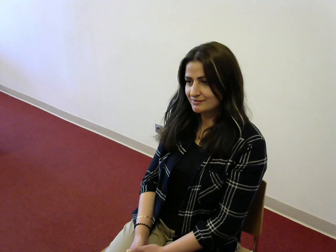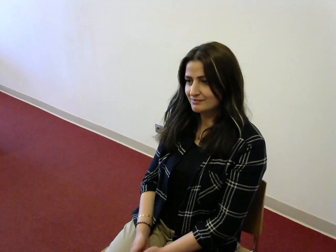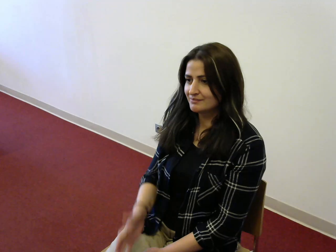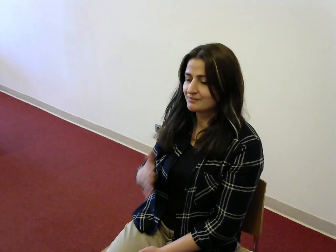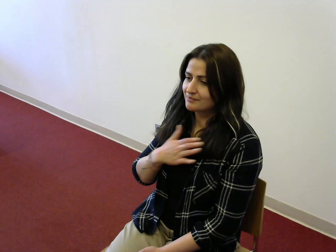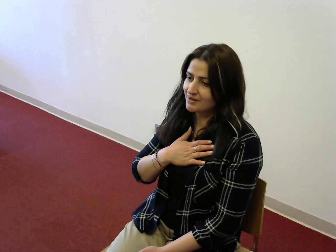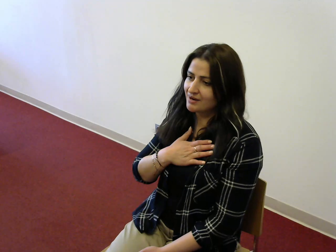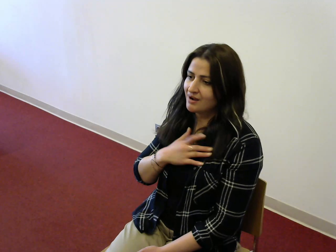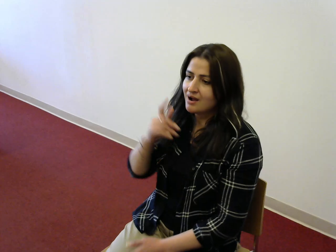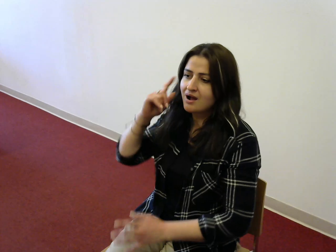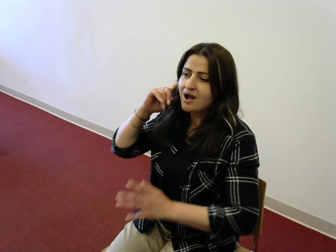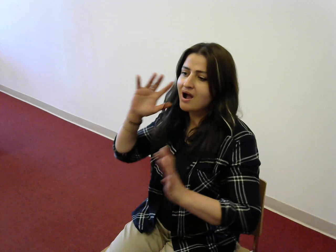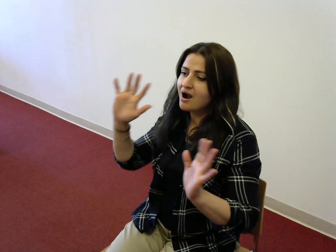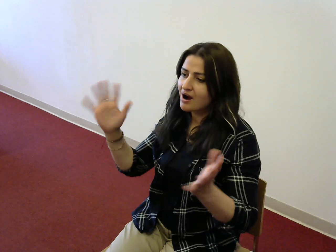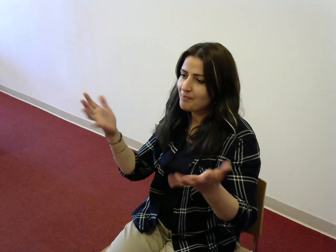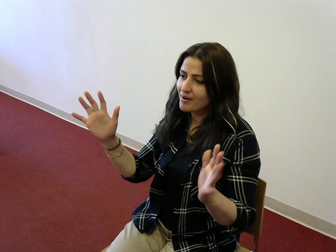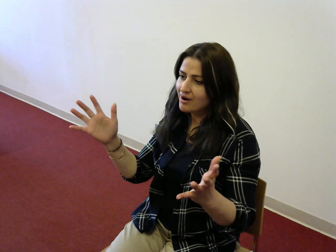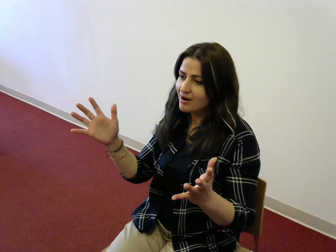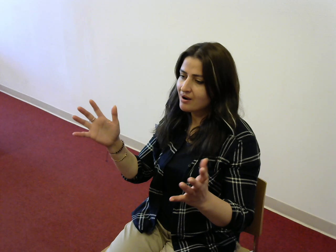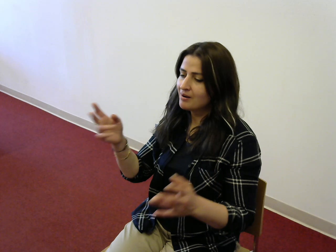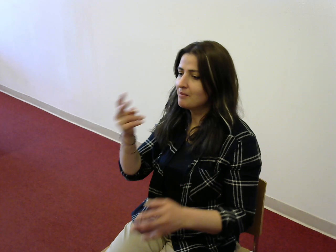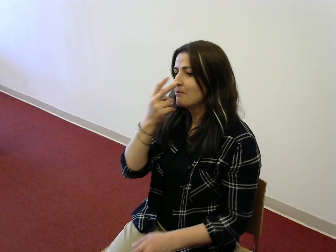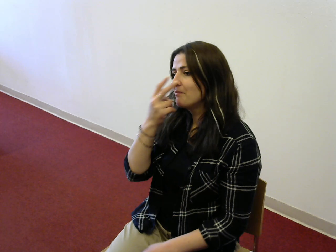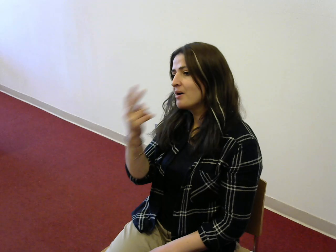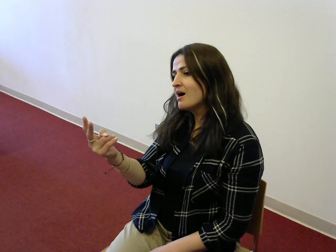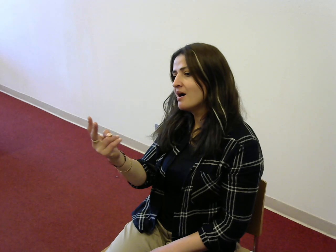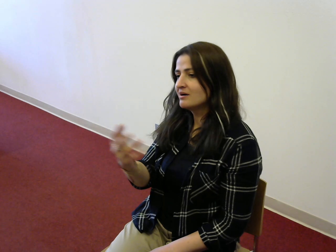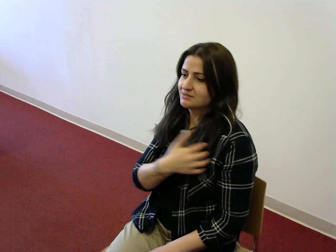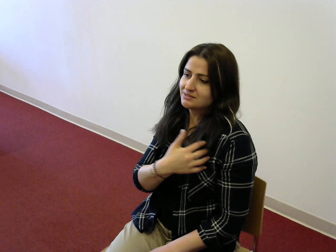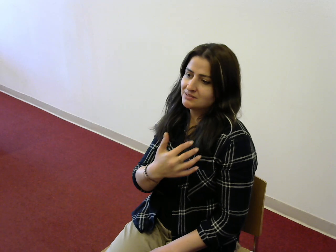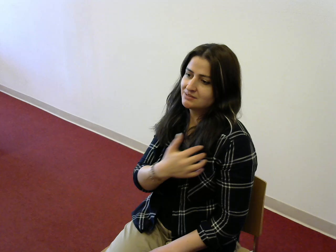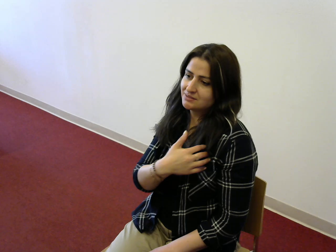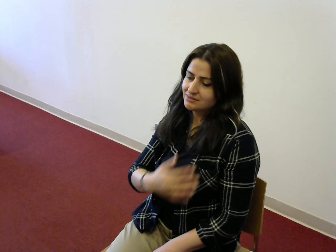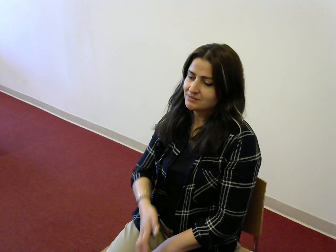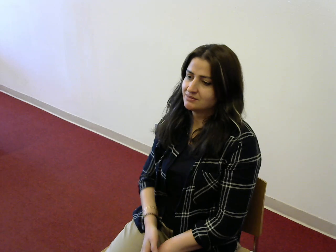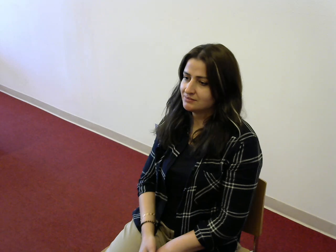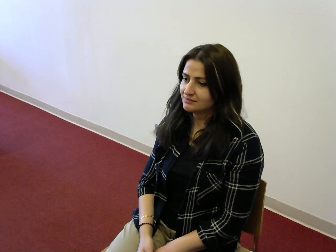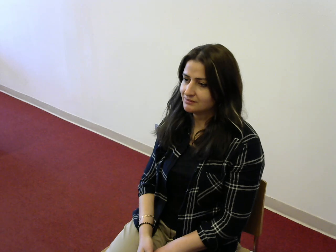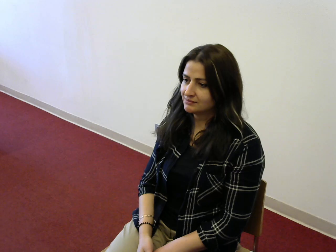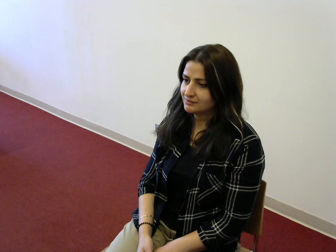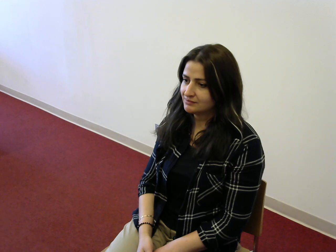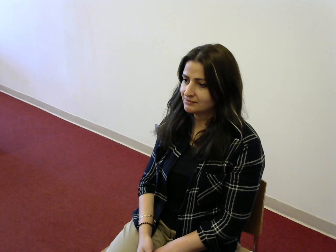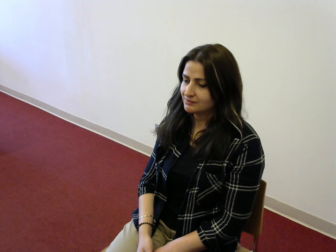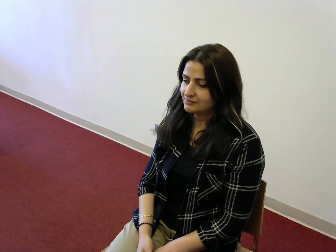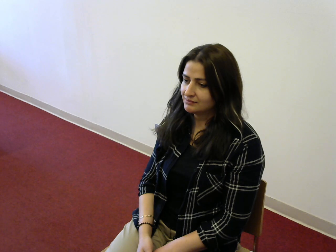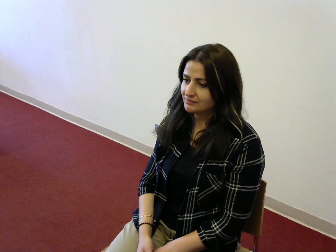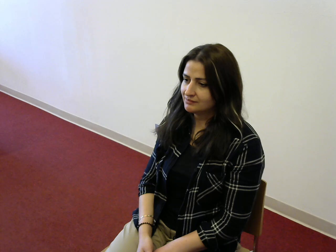Mən xəbərlərə baxmaq istəyirəm